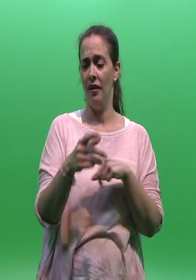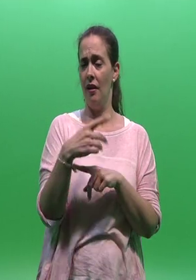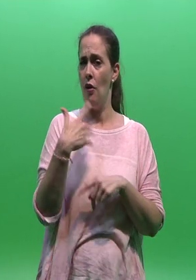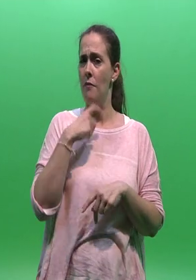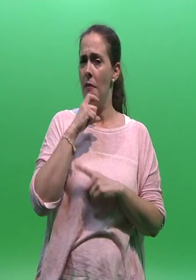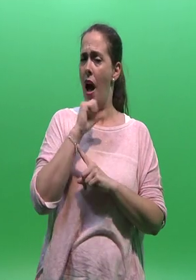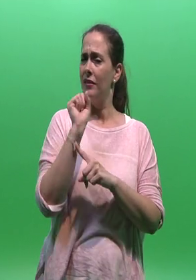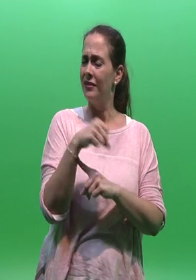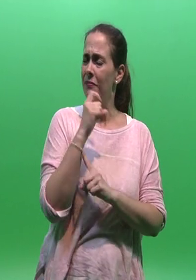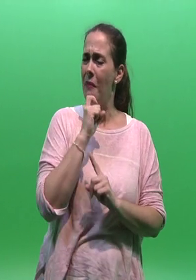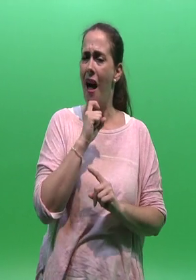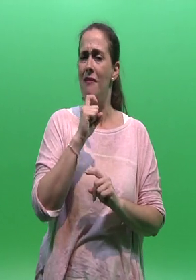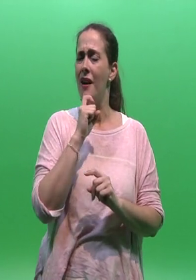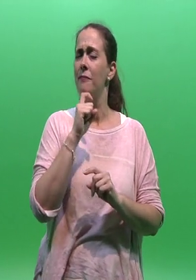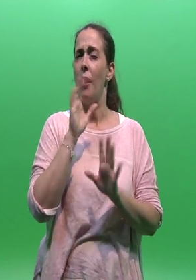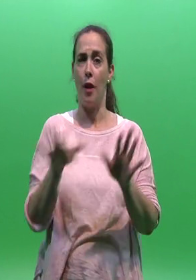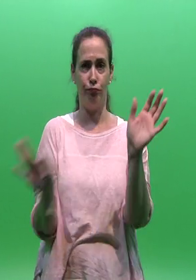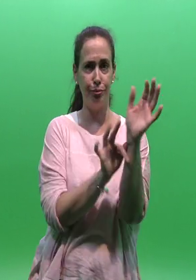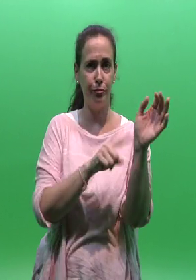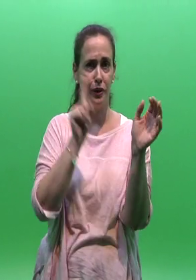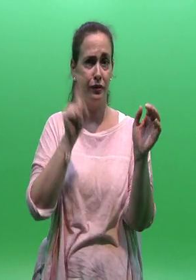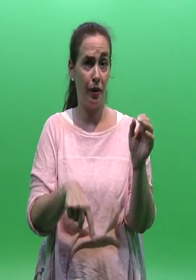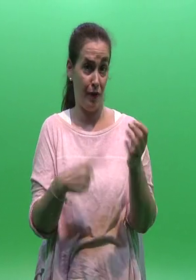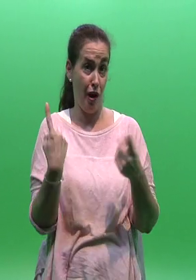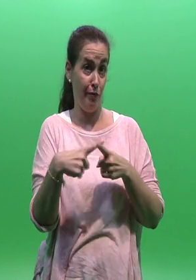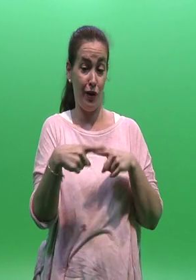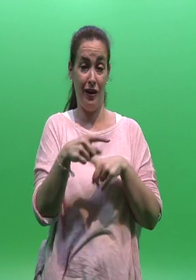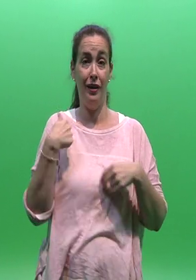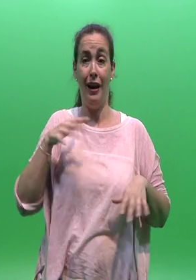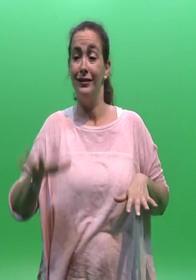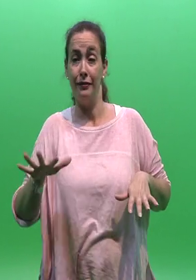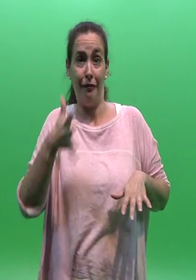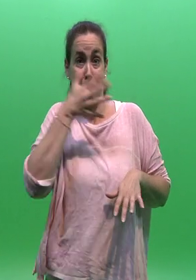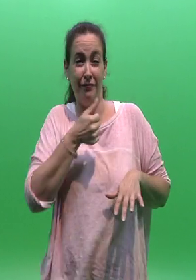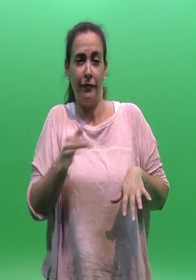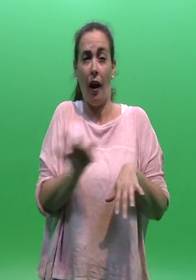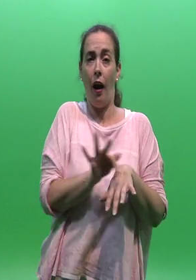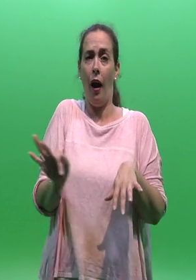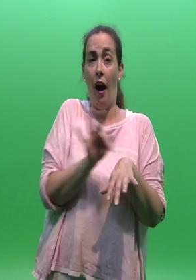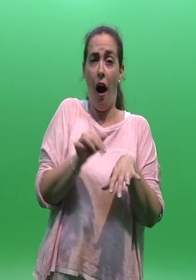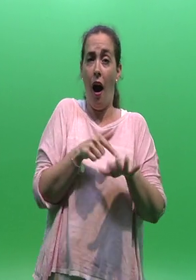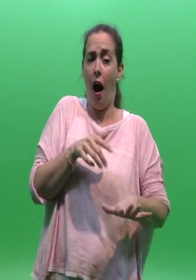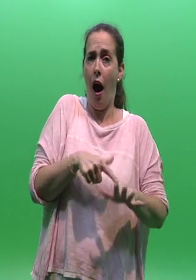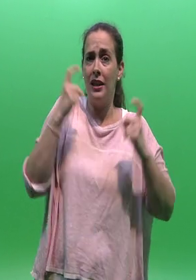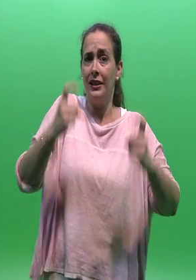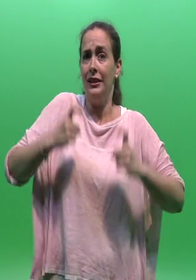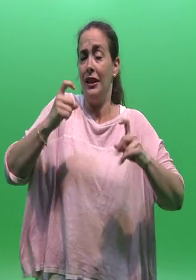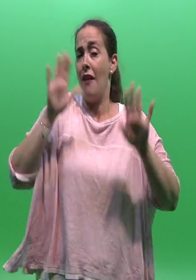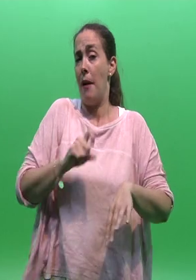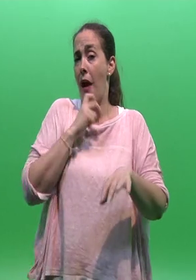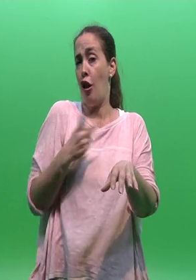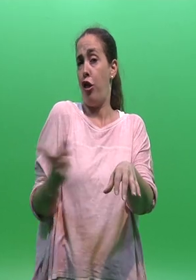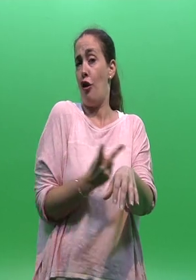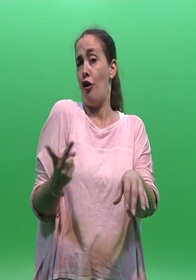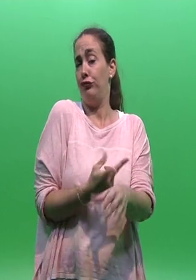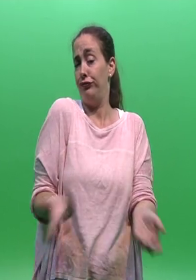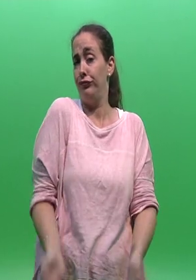Em fa mal el canell dret quan el moc, però ara també em fa mal el canell esquerre, perquè no puc recolzar la mà dreta i faig servir l'esquerra, l'he sobrecarregat, i ara em fan mal totes dues mans.